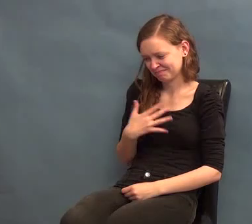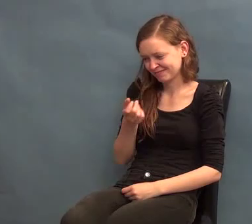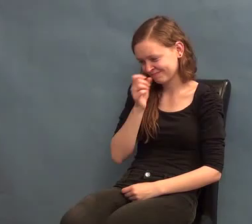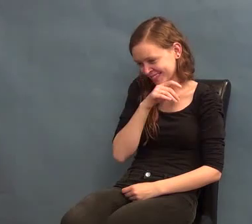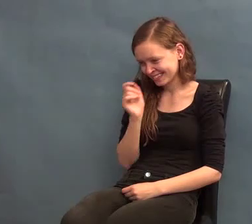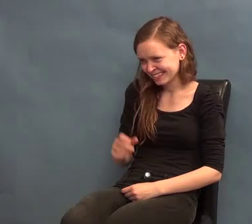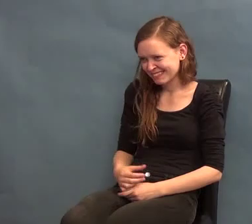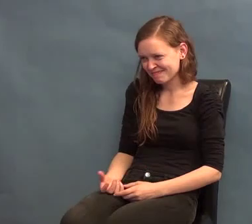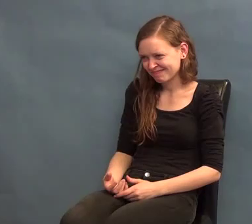Dziwnie, to jest głupota.